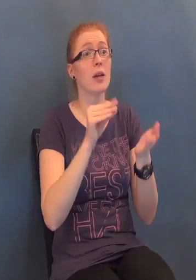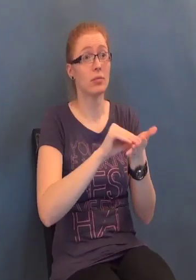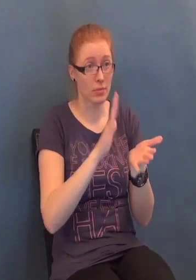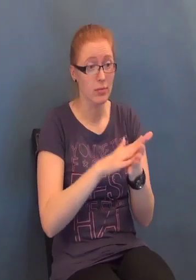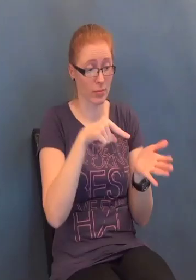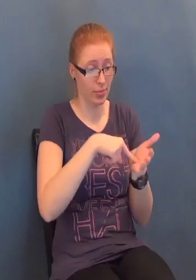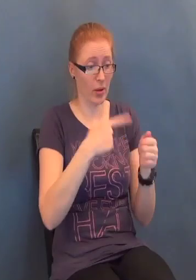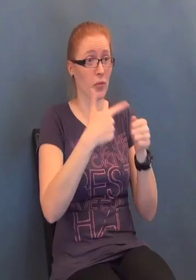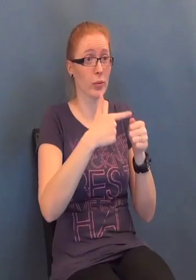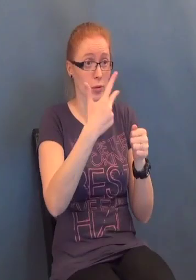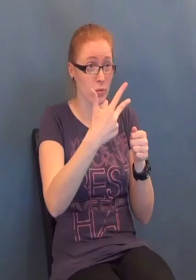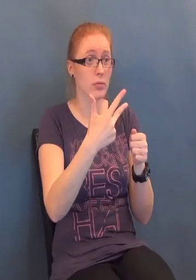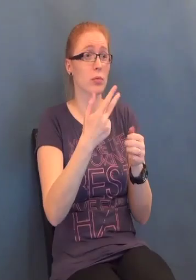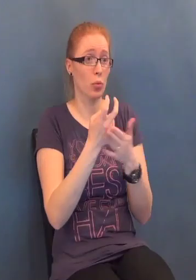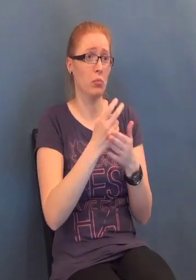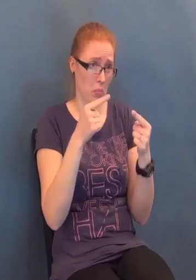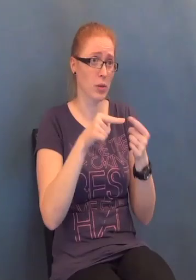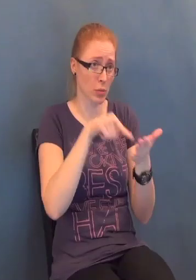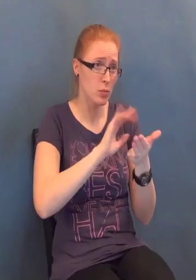Ważne, żeby zapisać ten termin - dwudziestego trzeciego lutego.